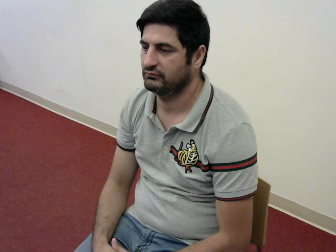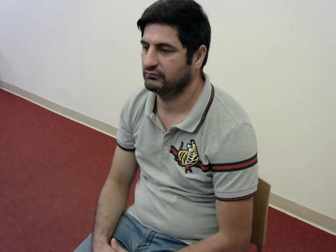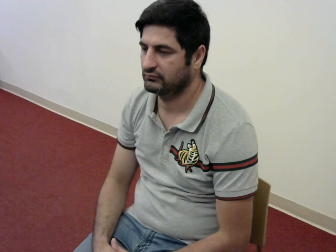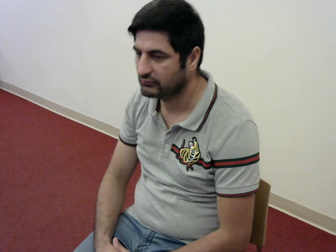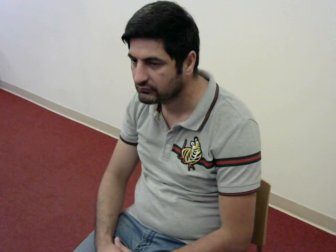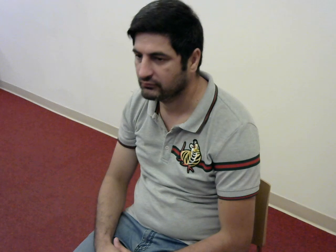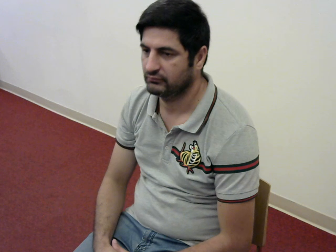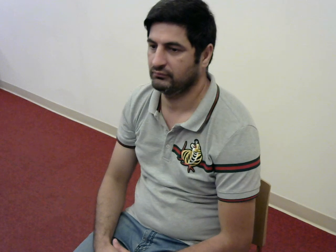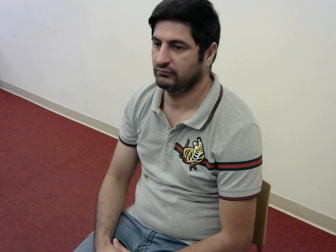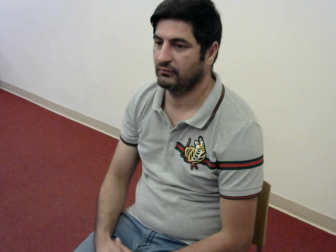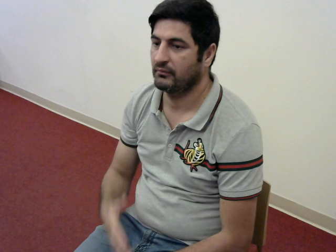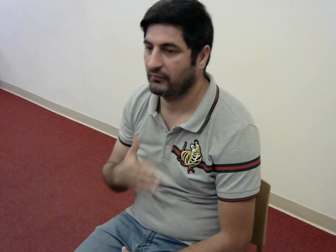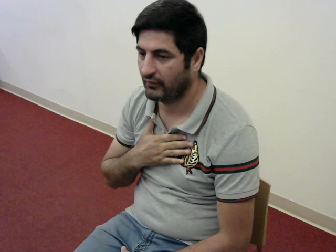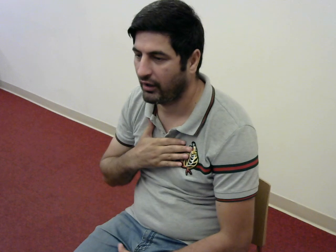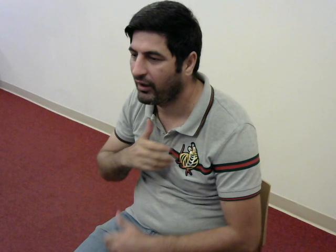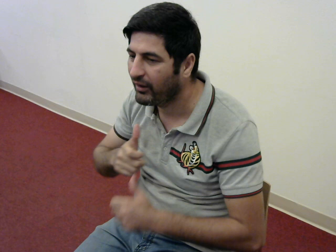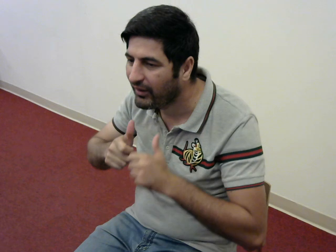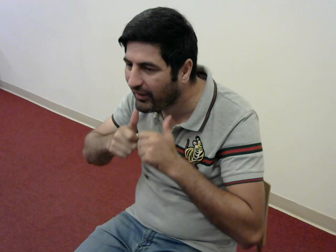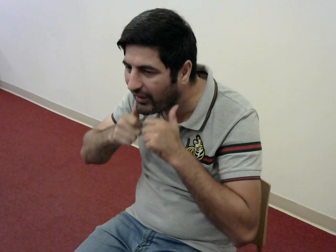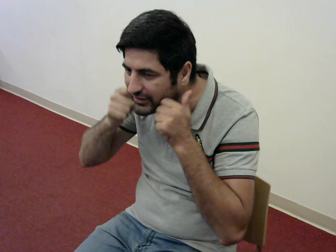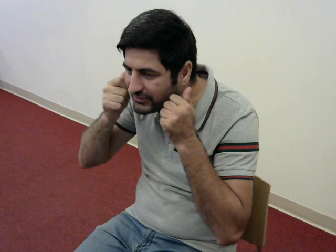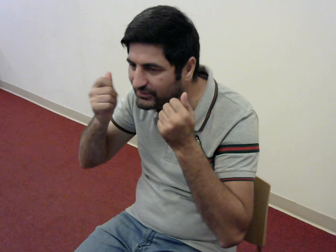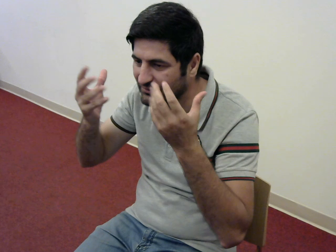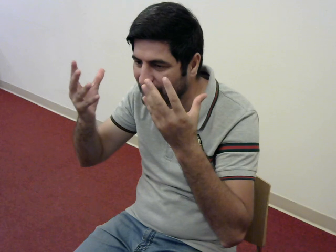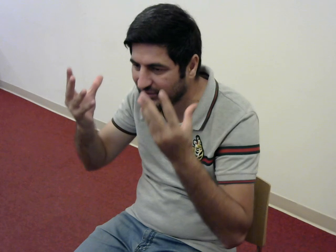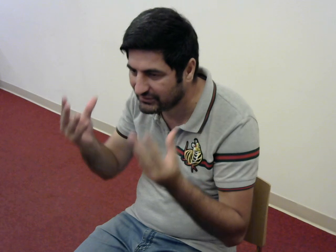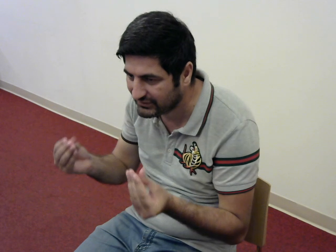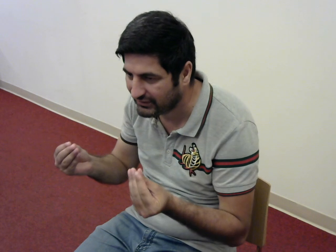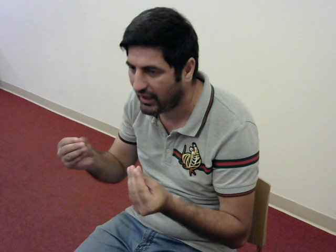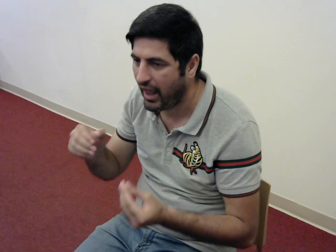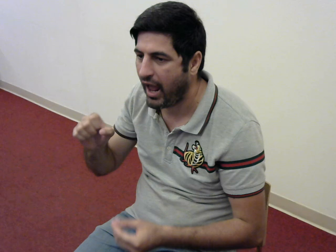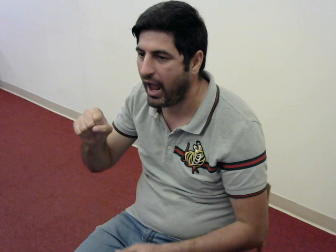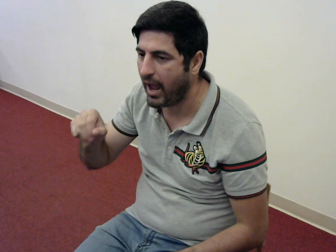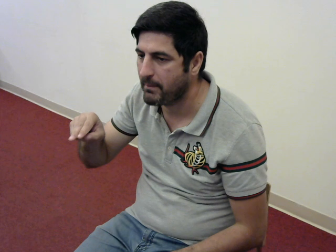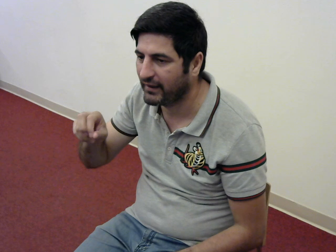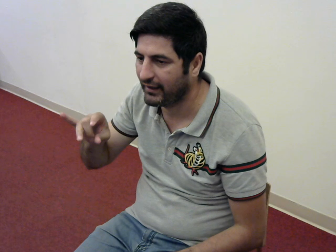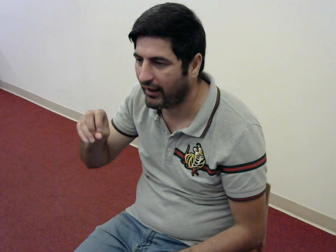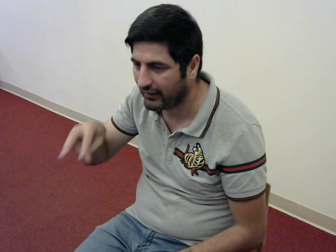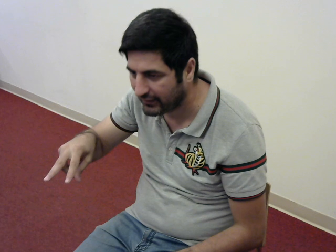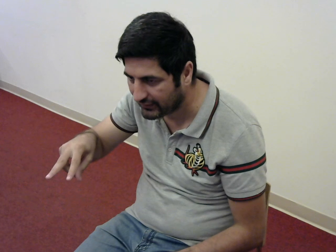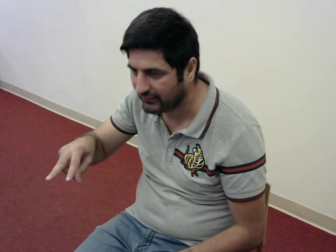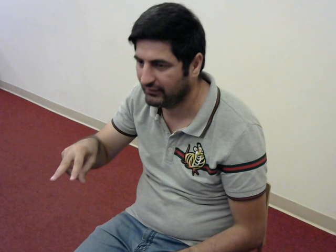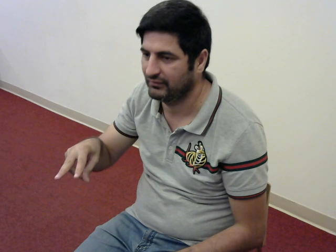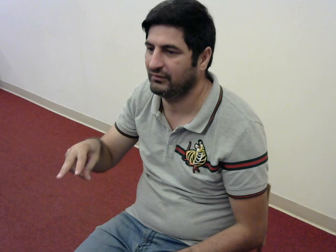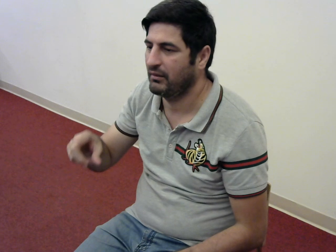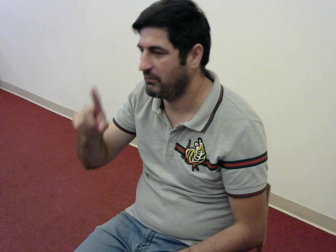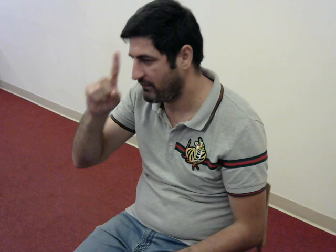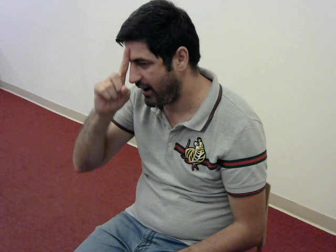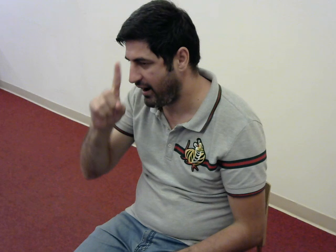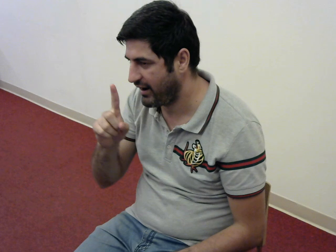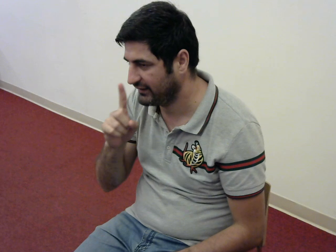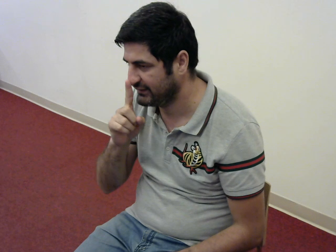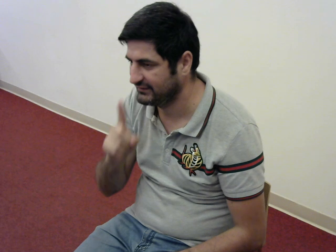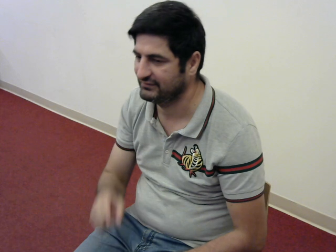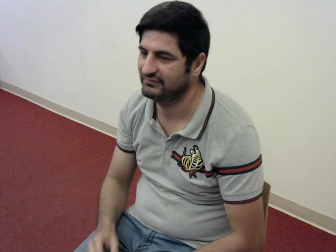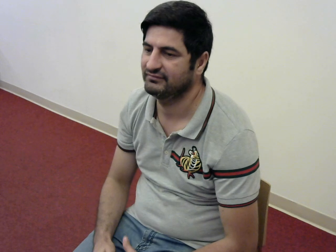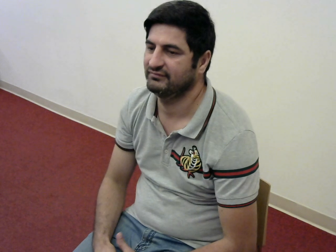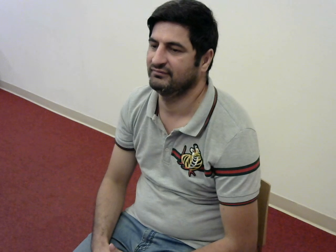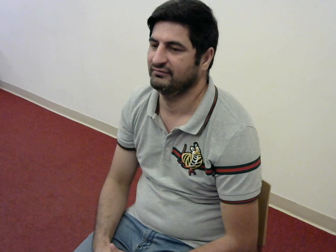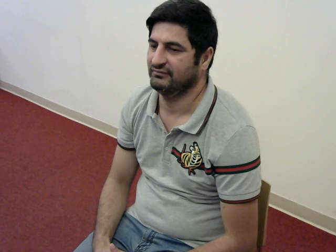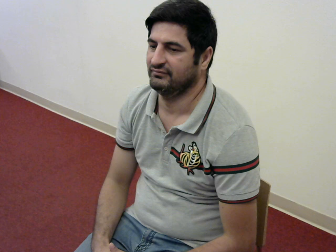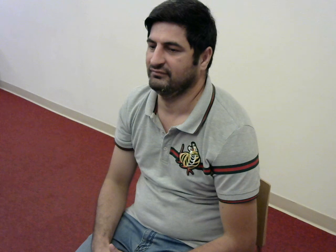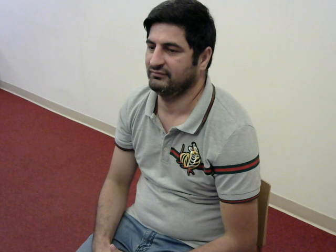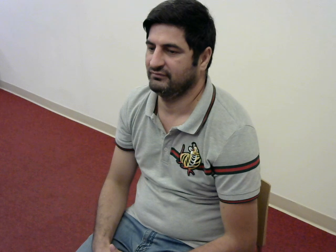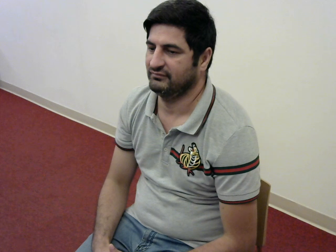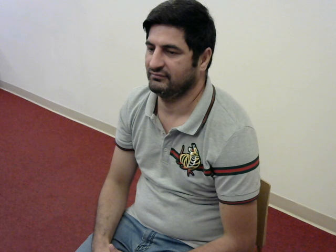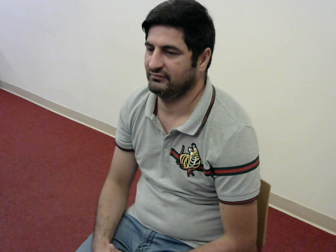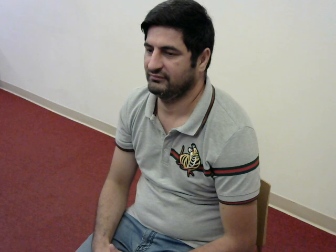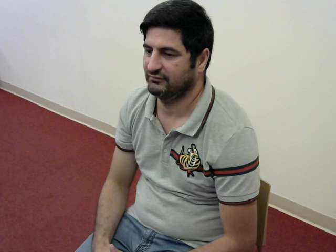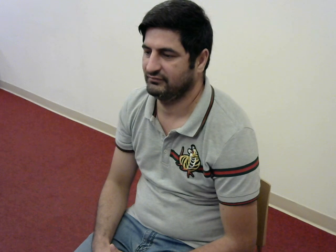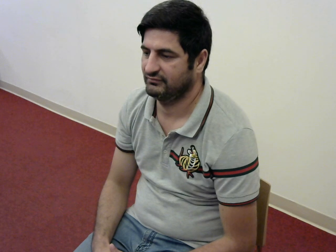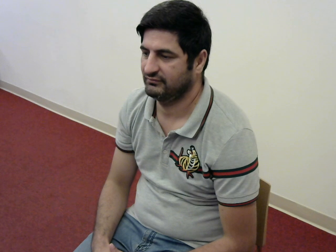Mənim ad günüm aprel ayındadır